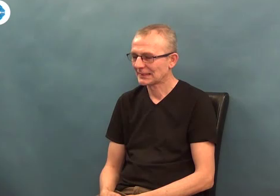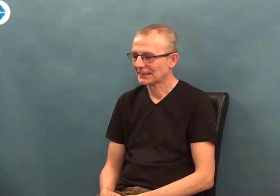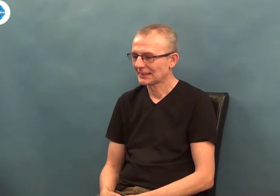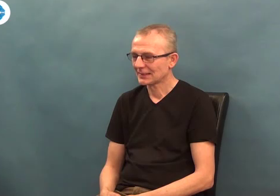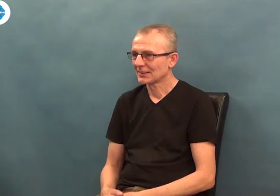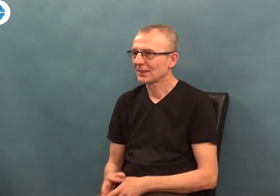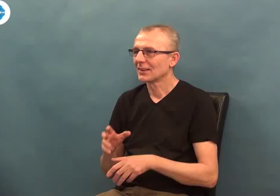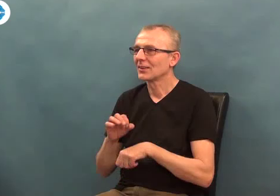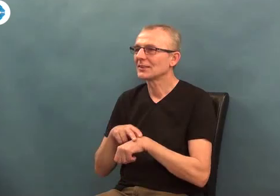O której godzinie?